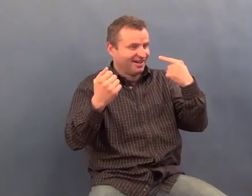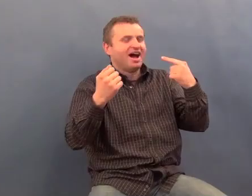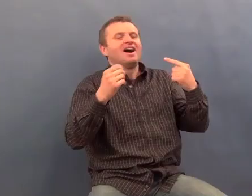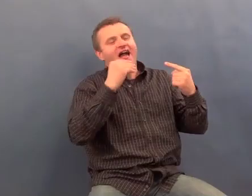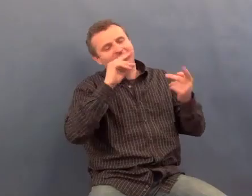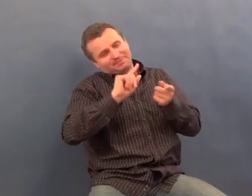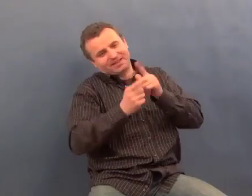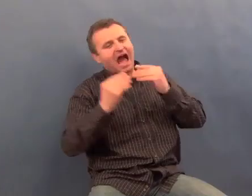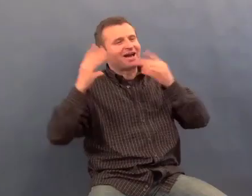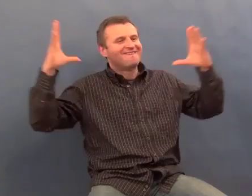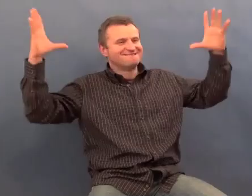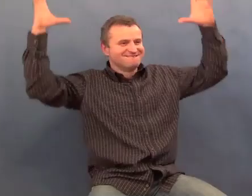Dlatego zmieniono na dużego arbuza.